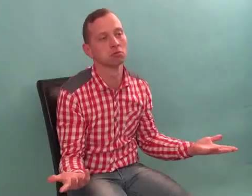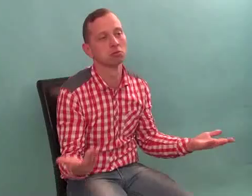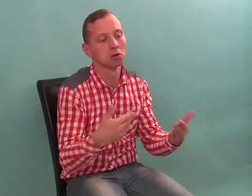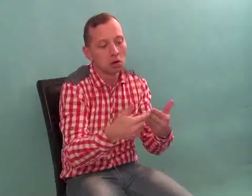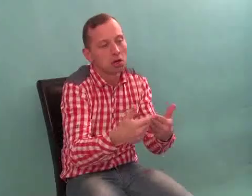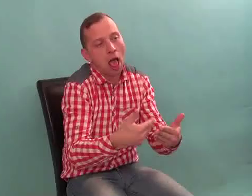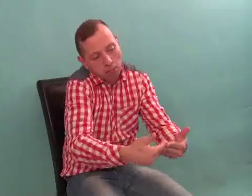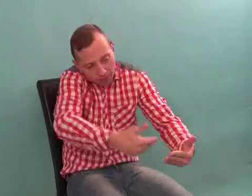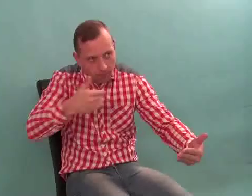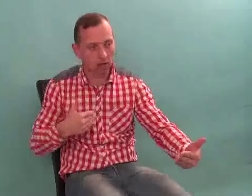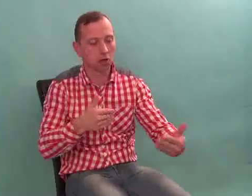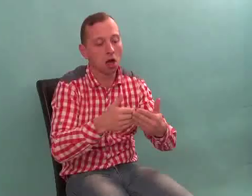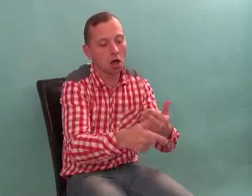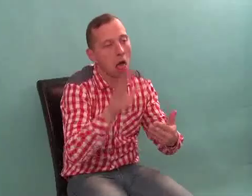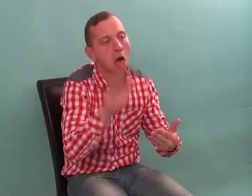Lepiej być daleko od krawędzi, a nie blisko.